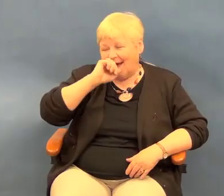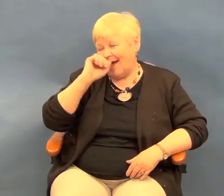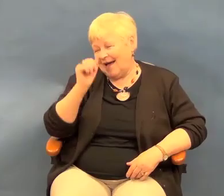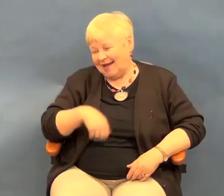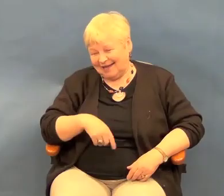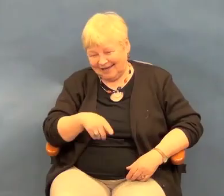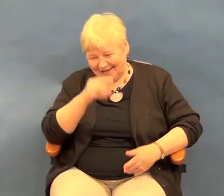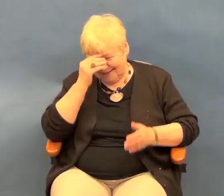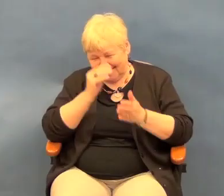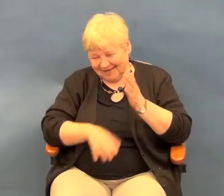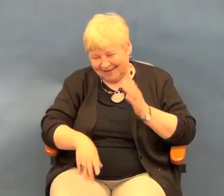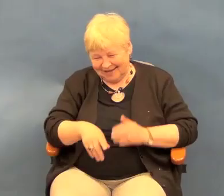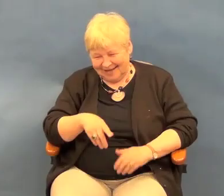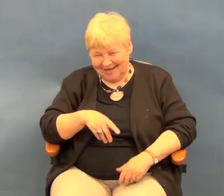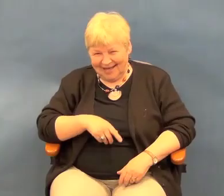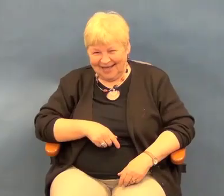To jest niemożliwe, to wymysł jakiś.